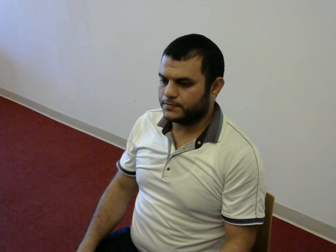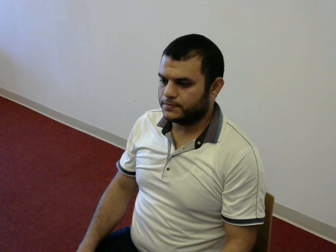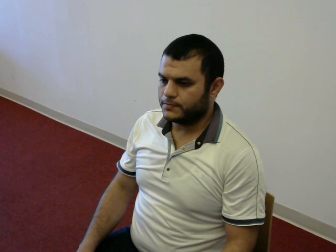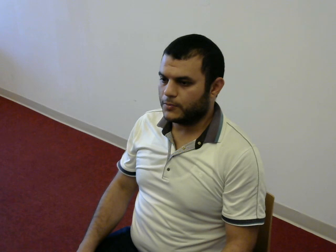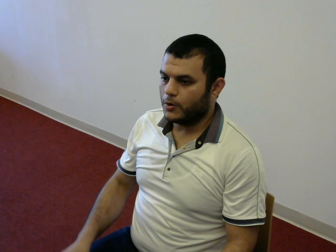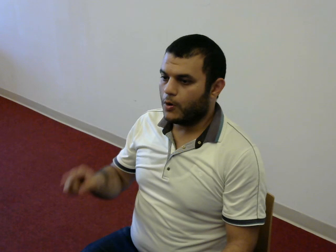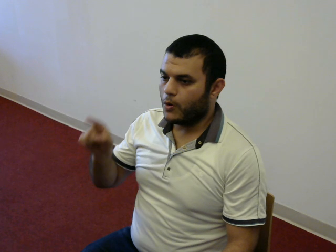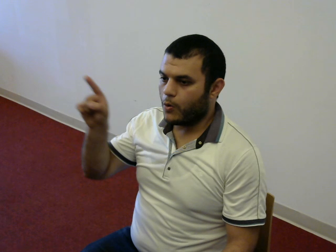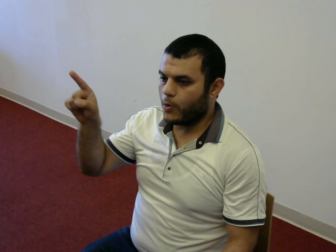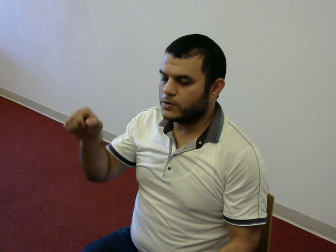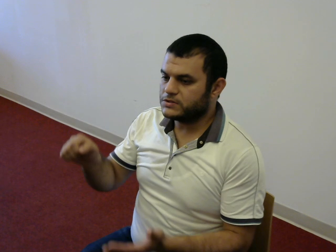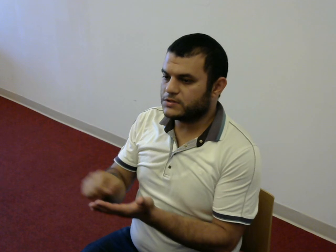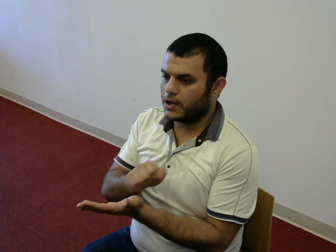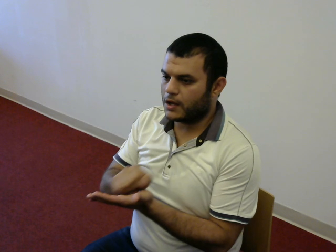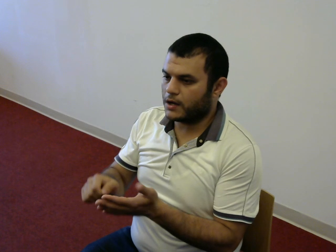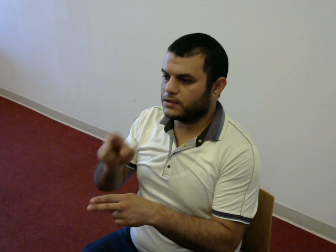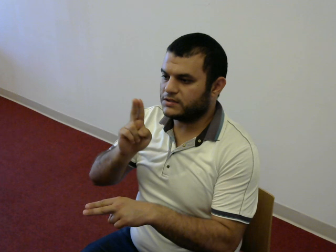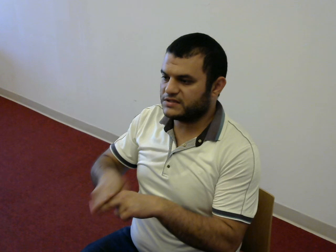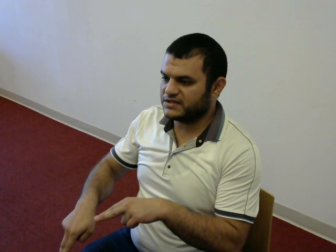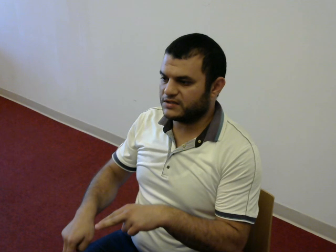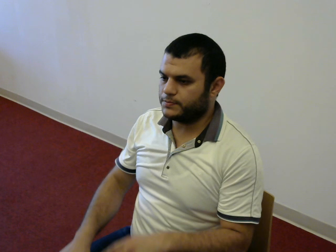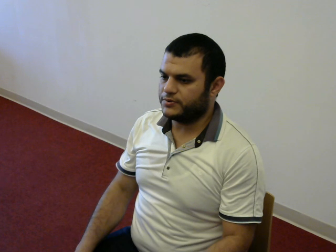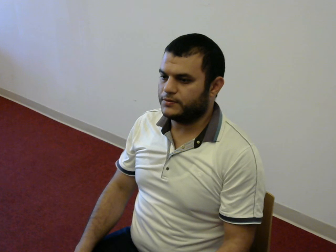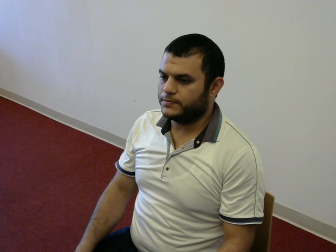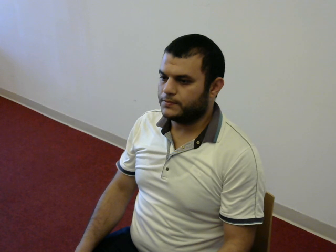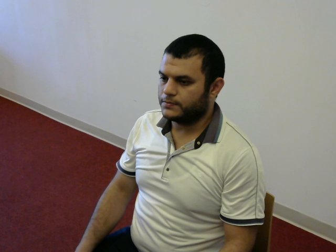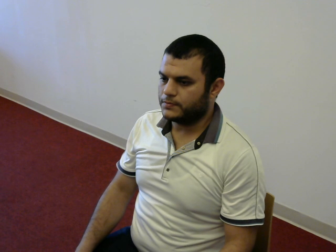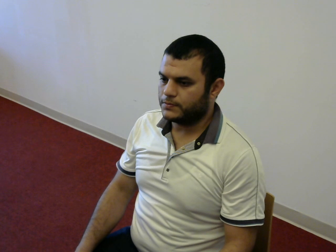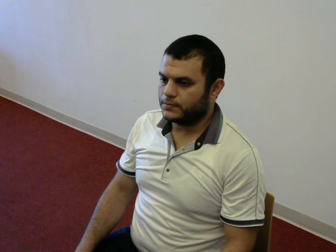O sənədlərini itirib